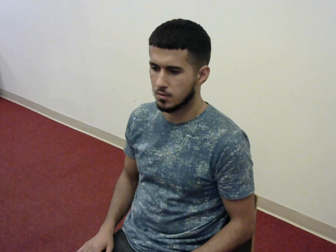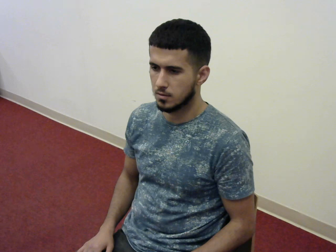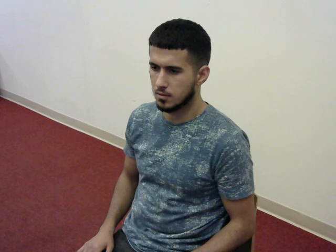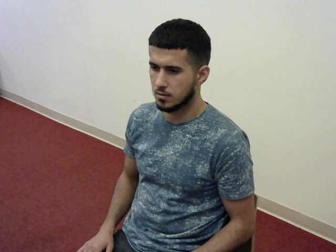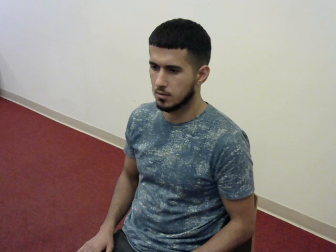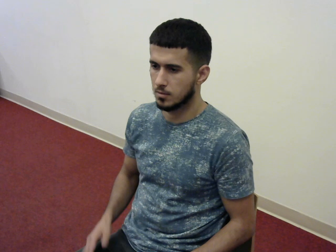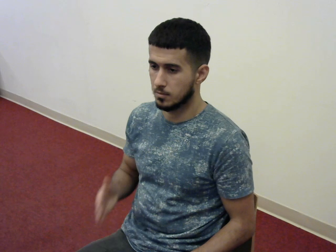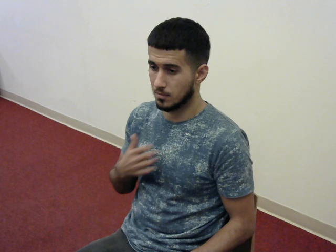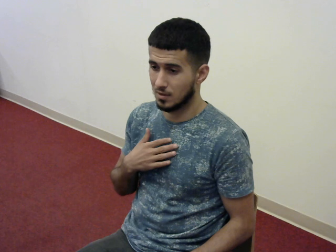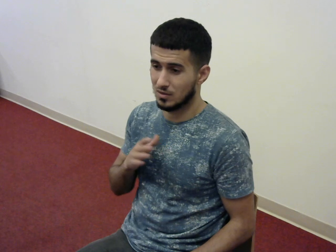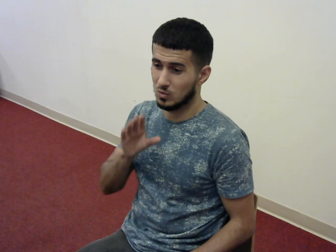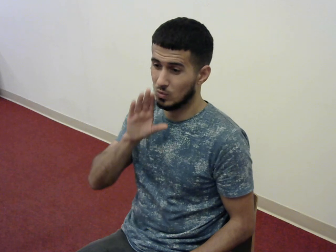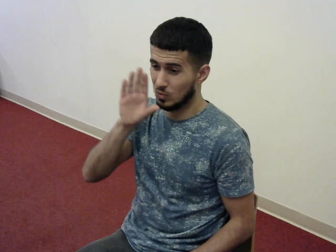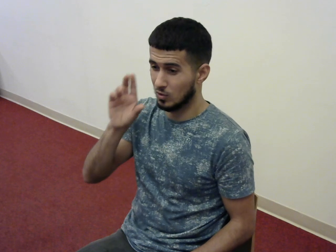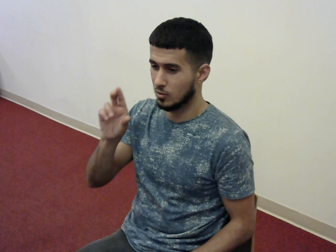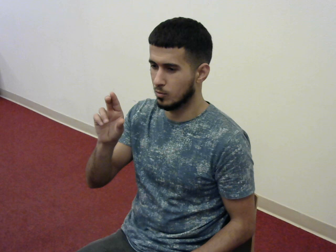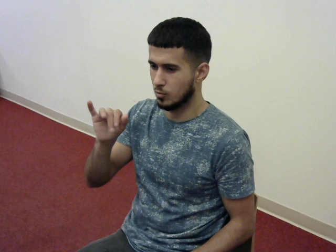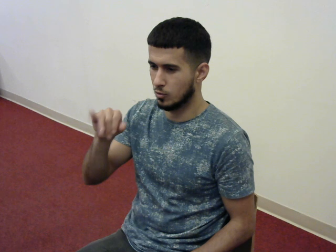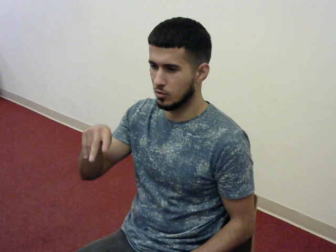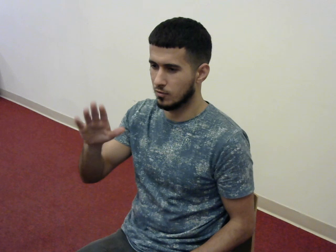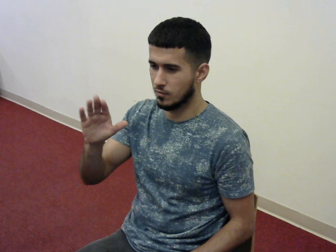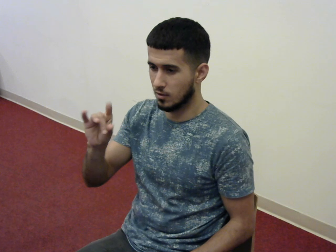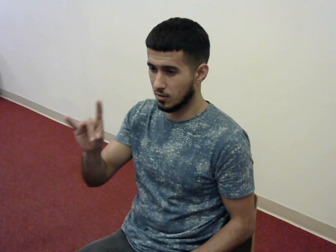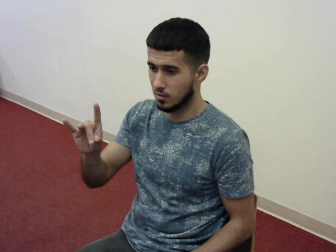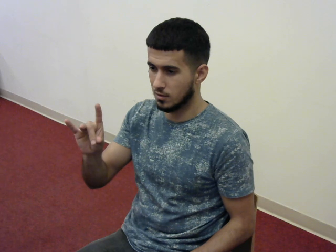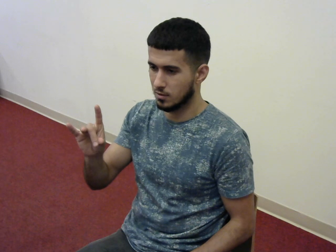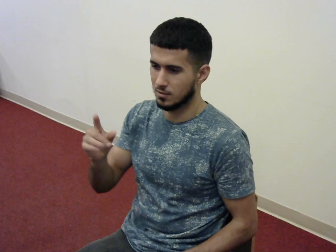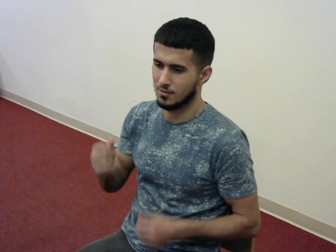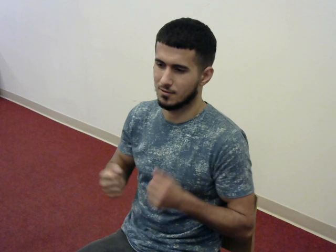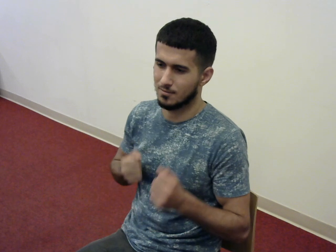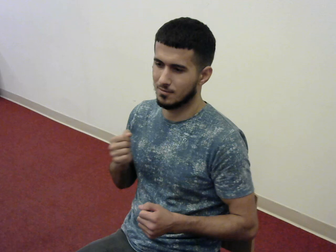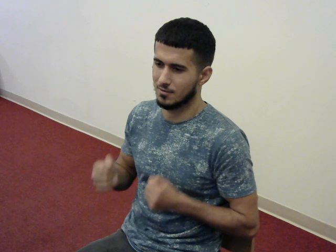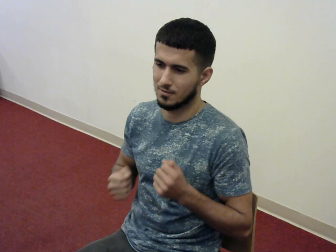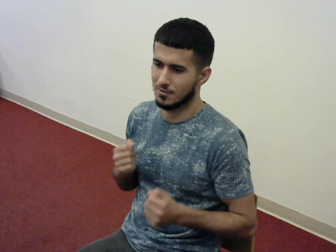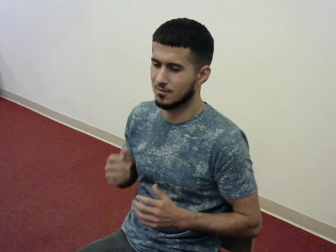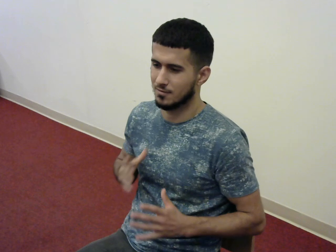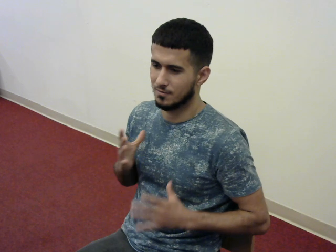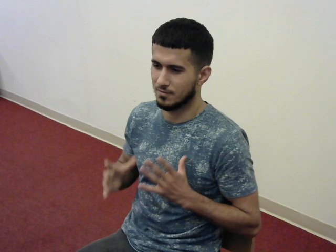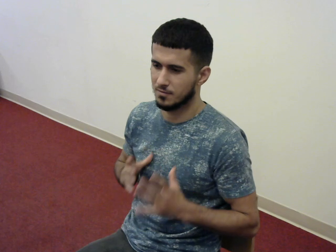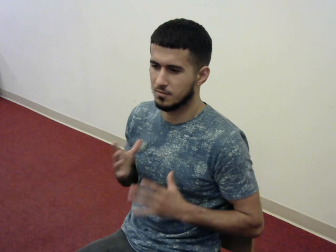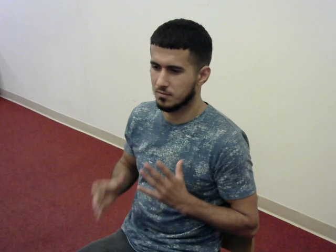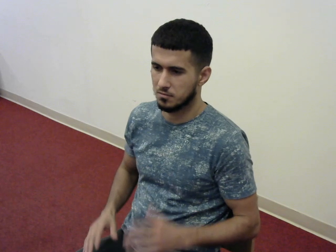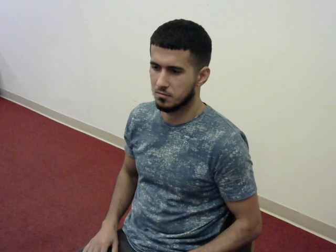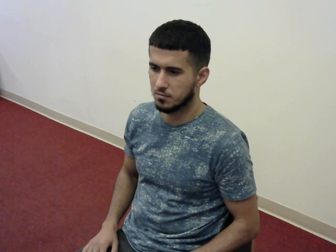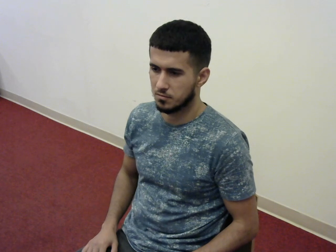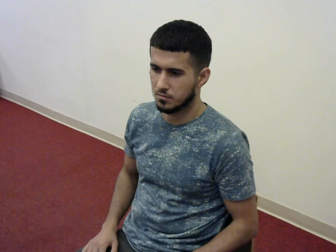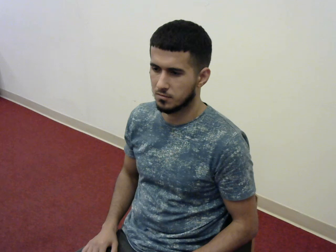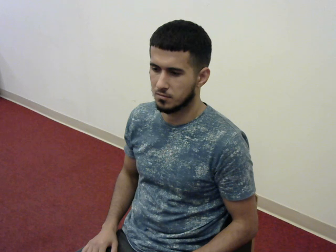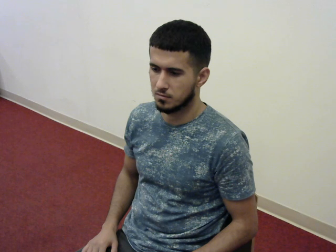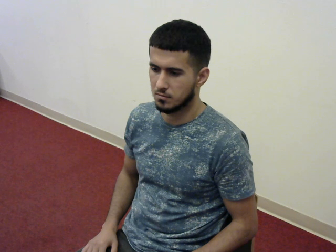Mən səhərlər bulvarda qaçıram